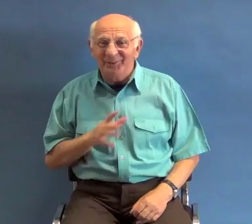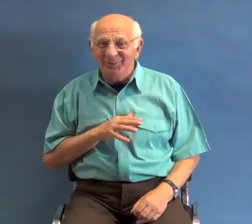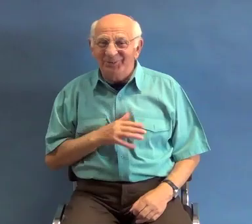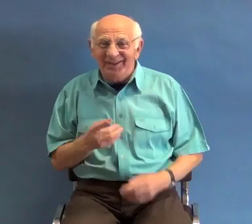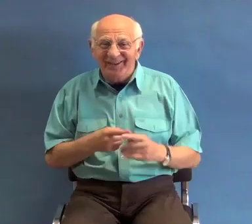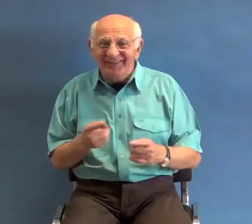To są różne kawały.